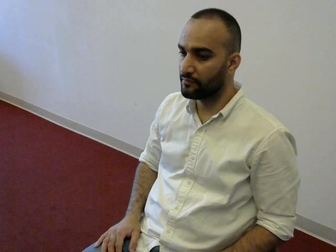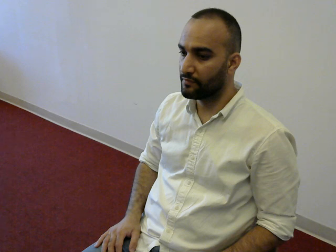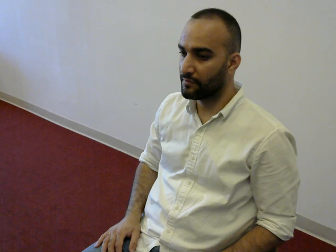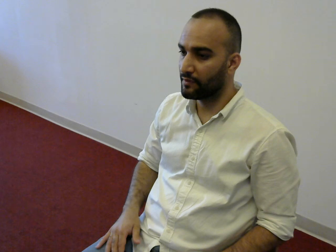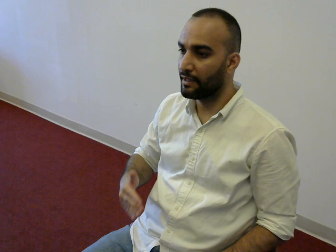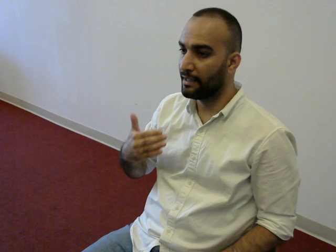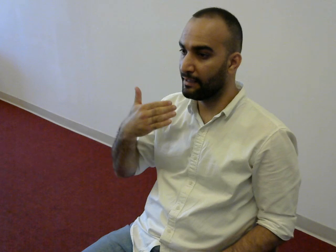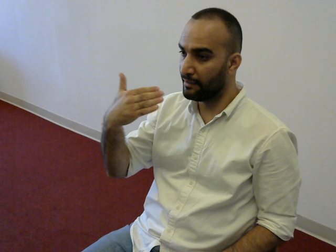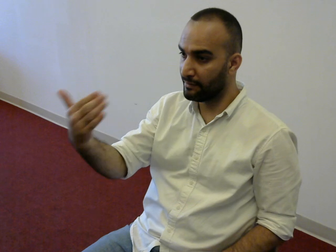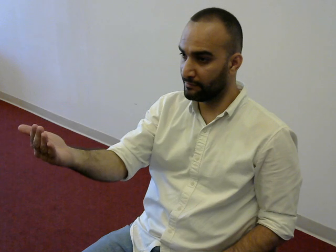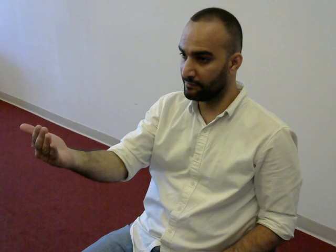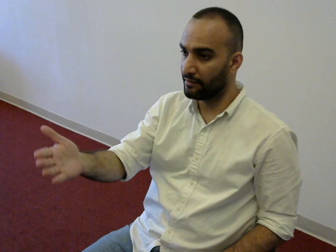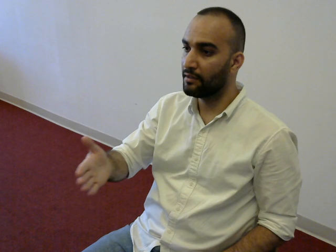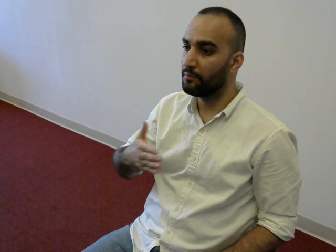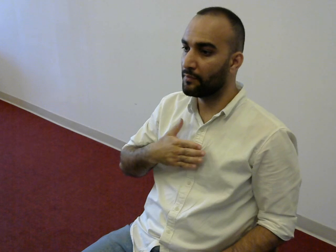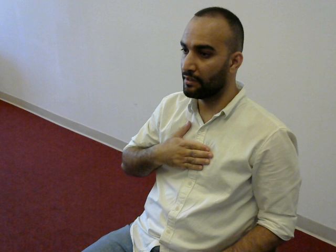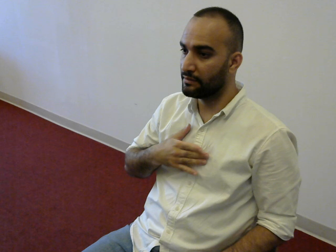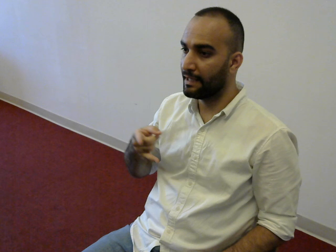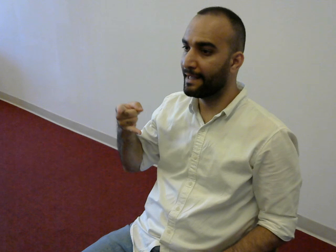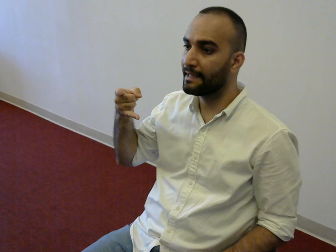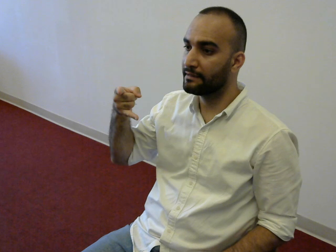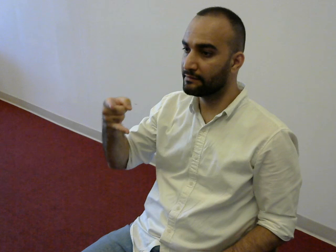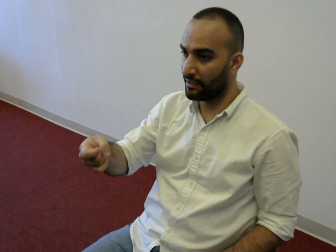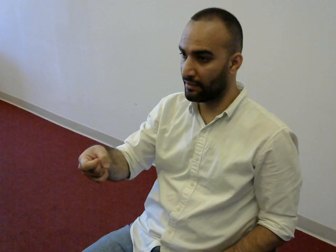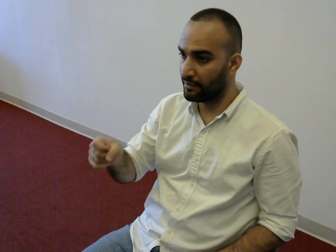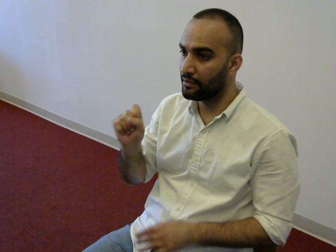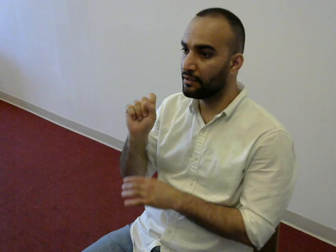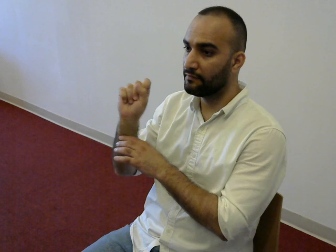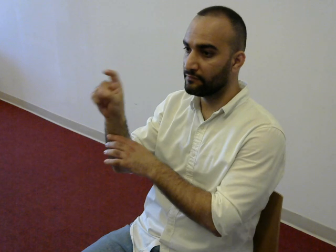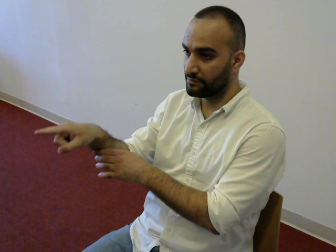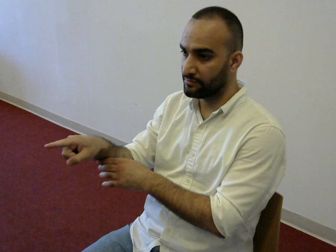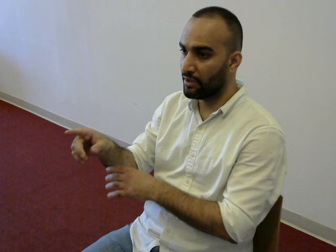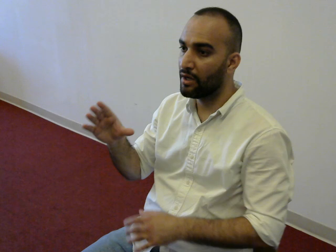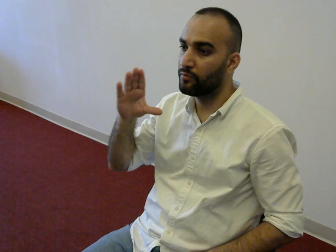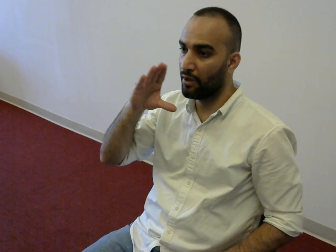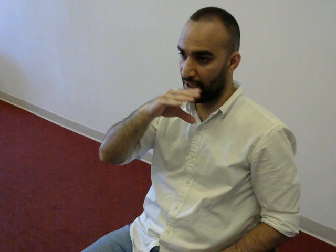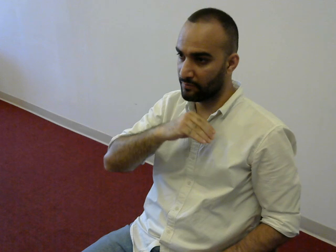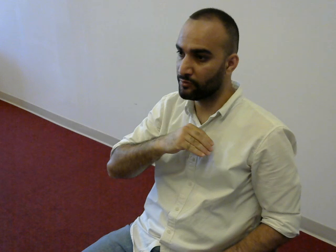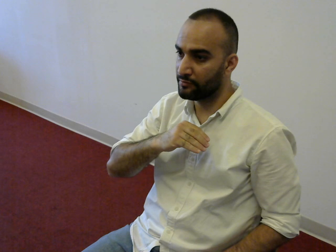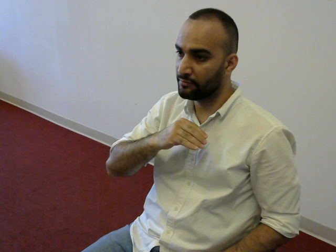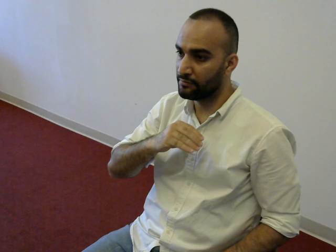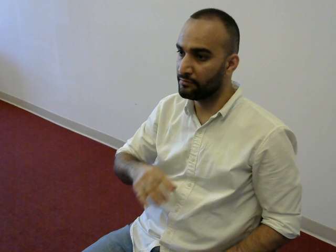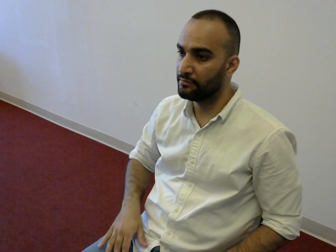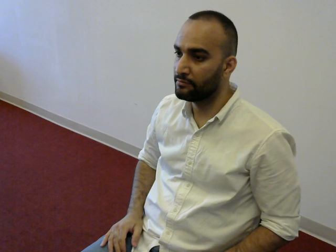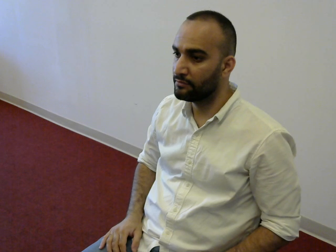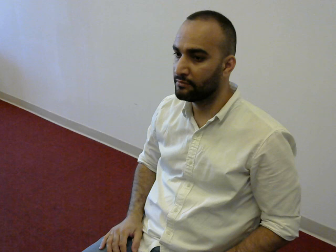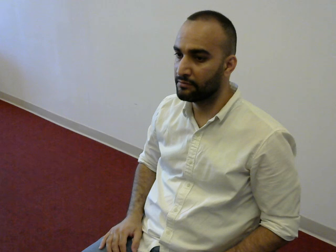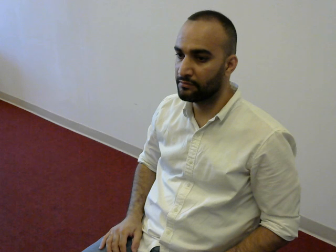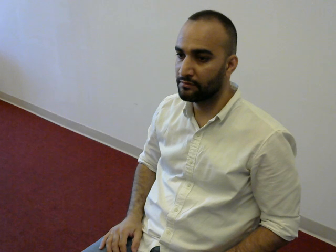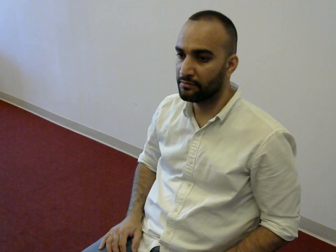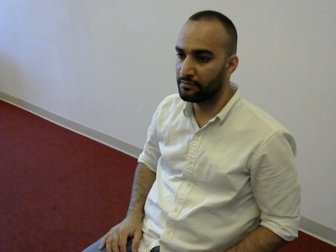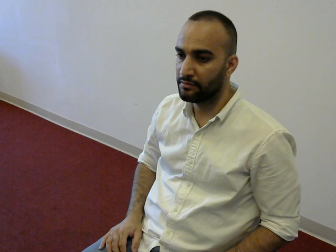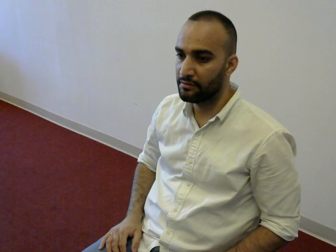Siz mənə taksi sifariş edə bilərsinizmi?